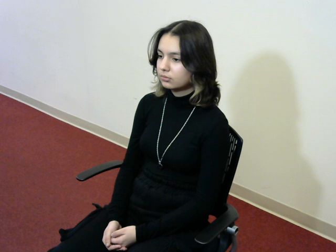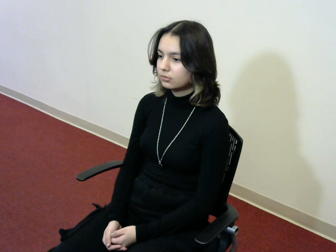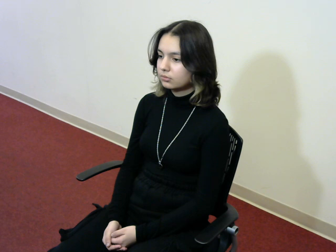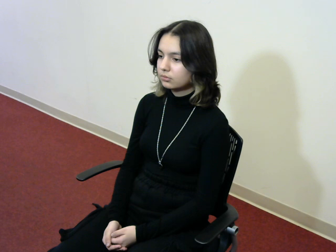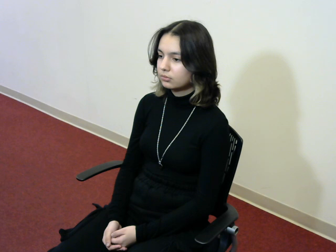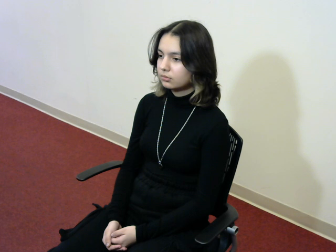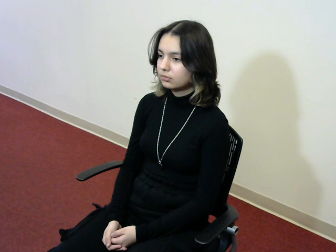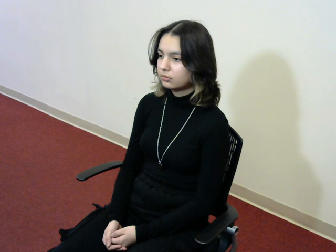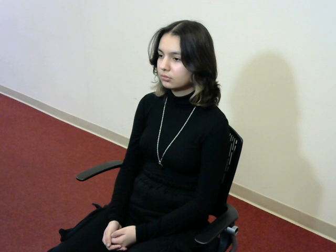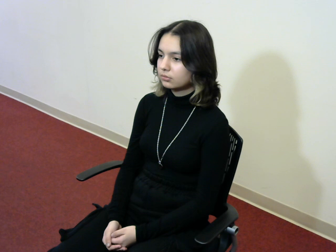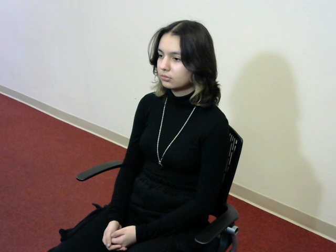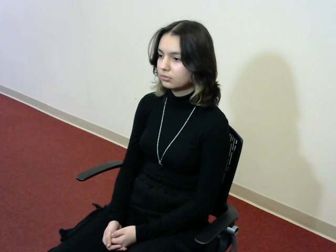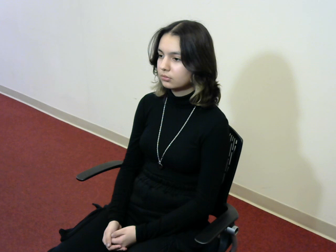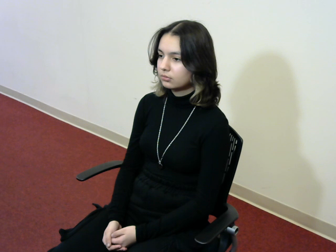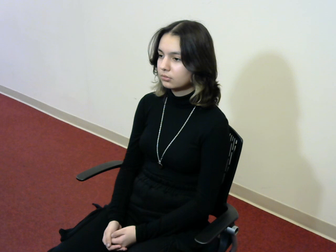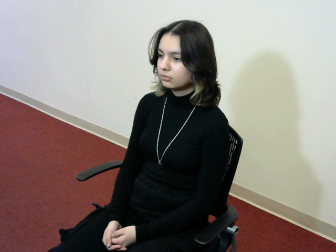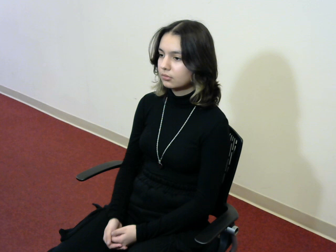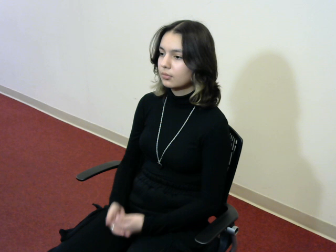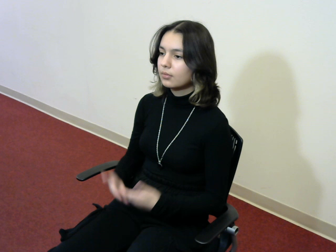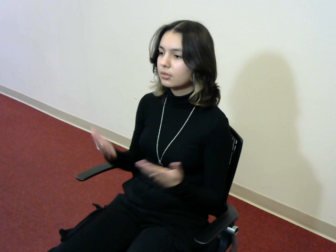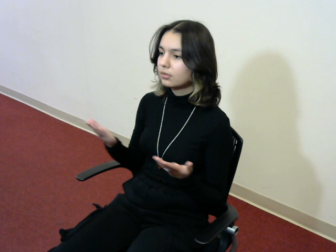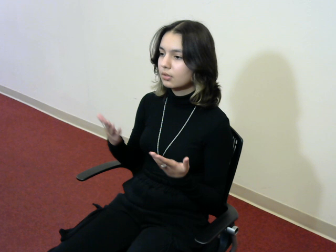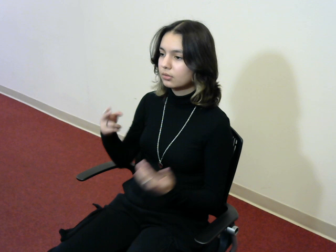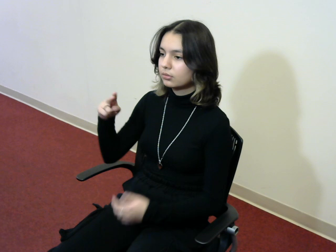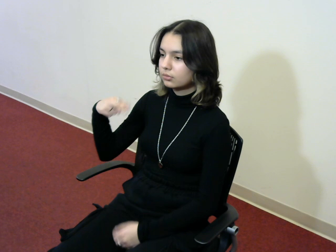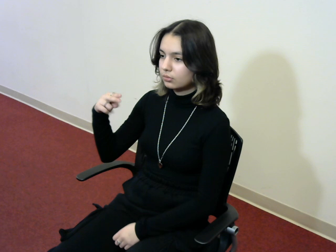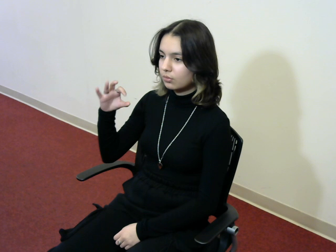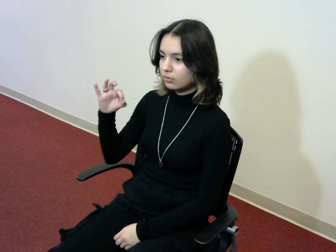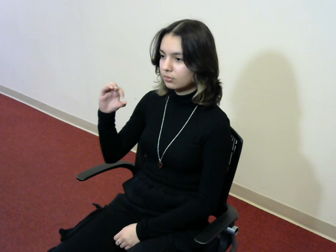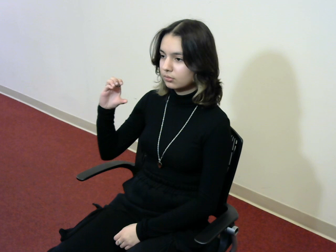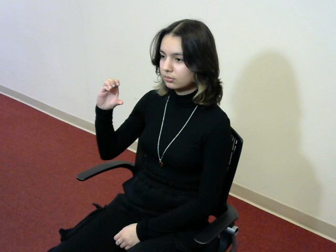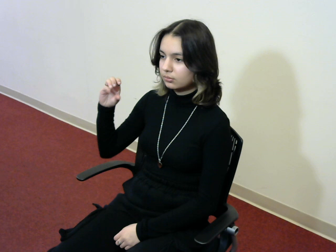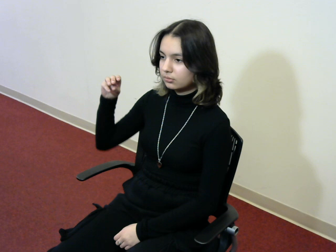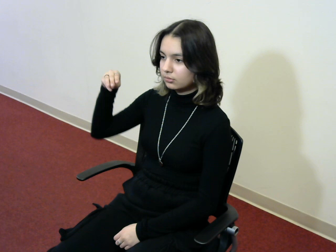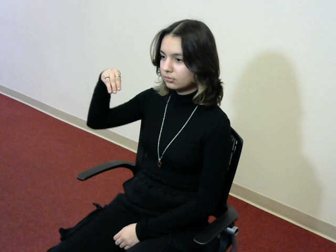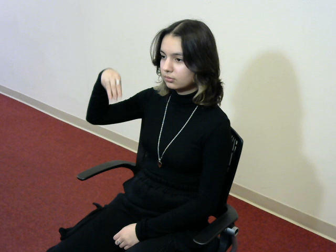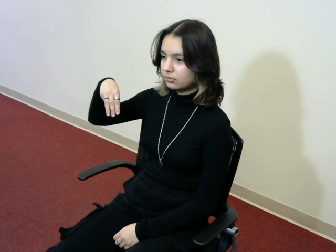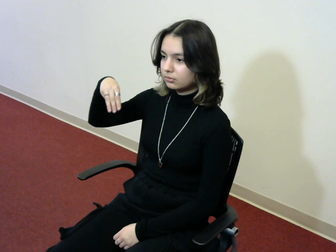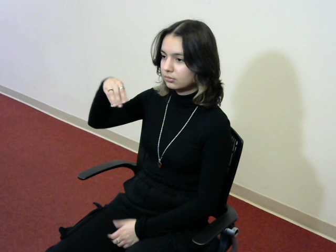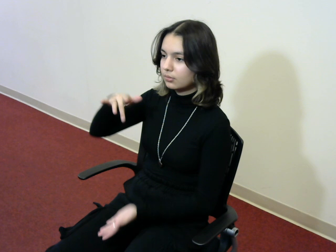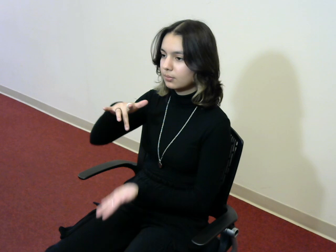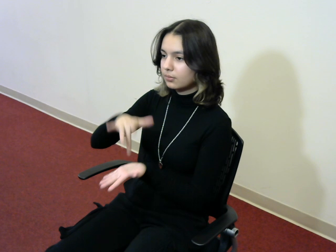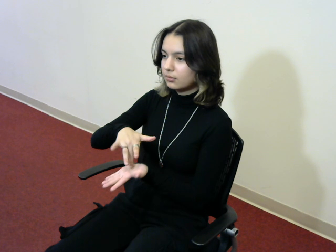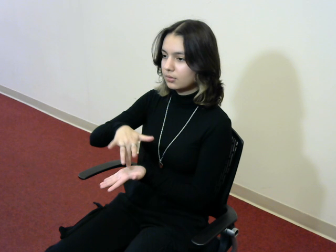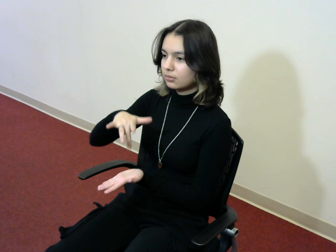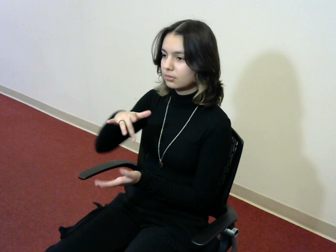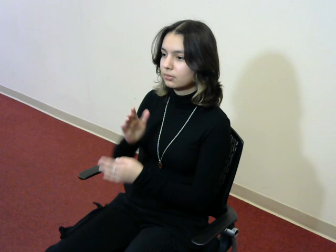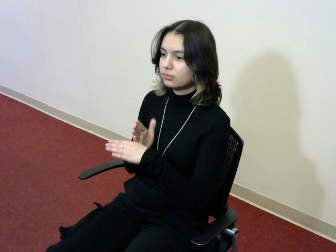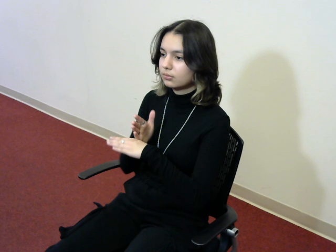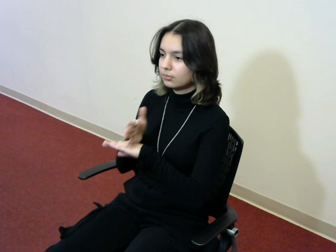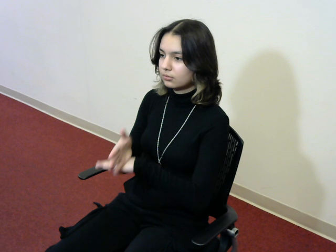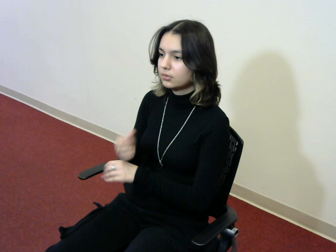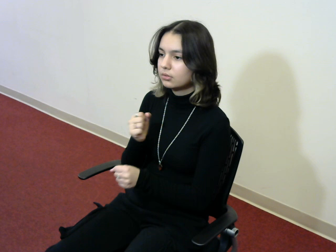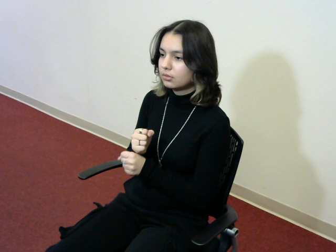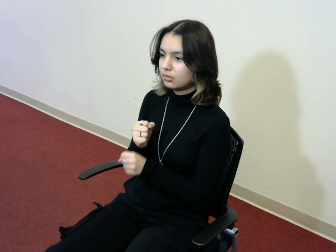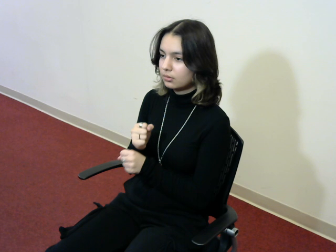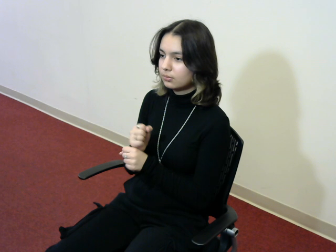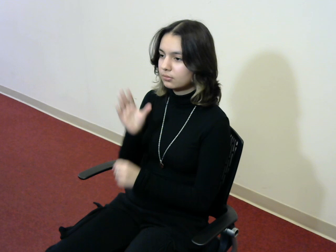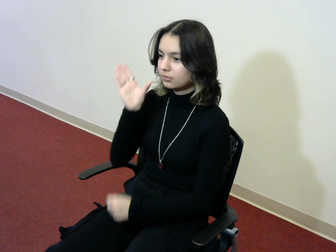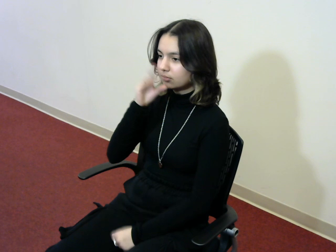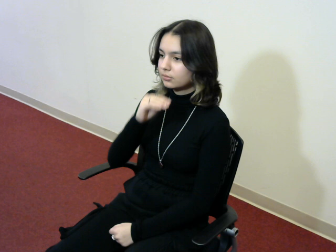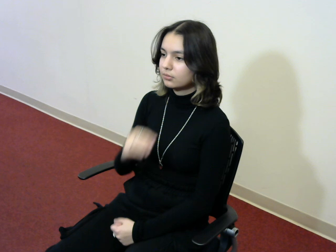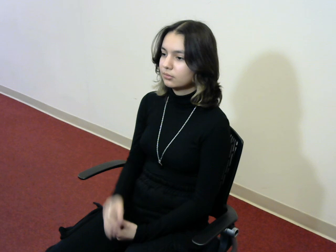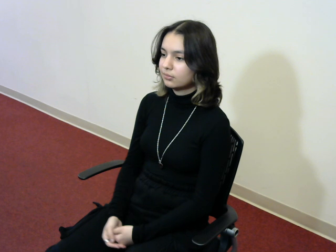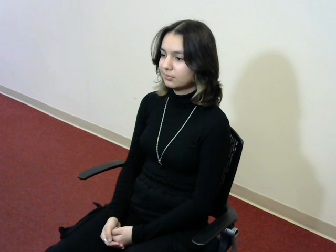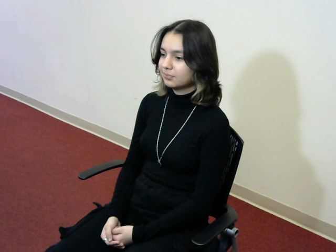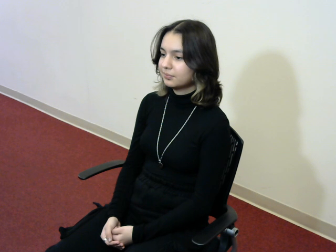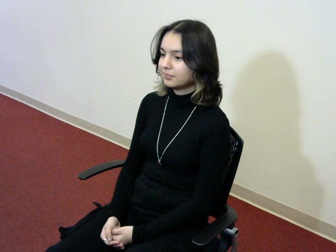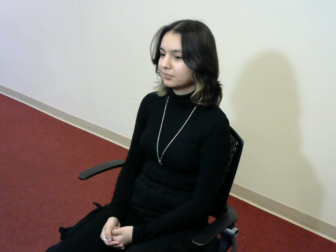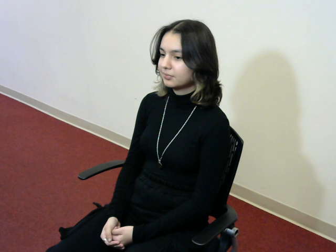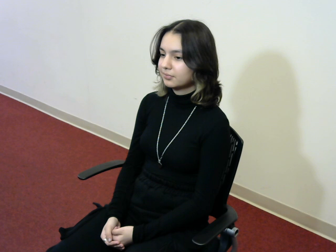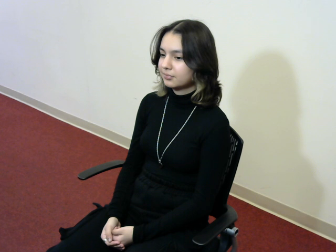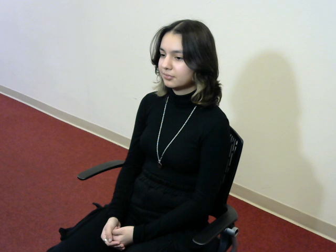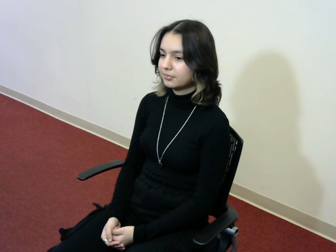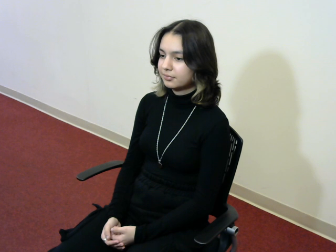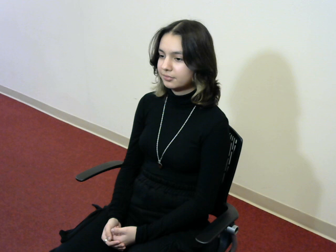Hansı DOST Mərkəzlərinə müraciət edə bilərəm?